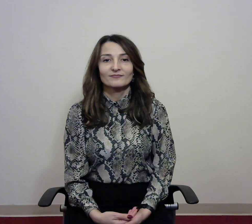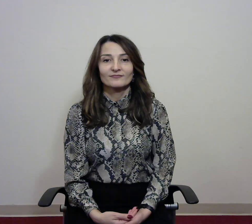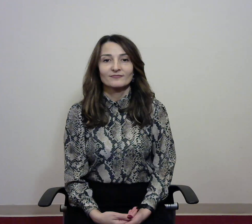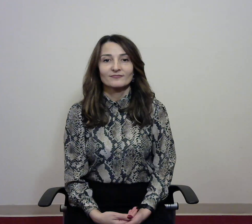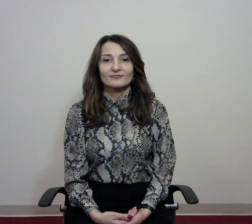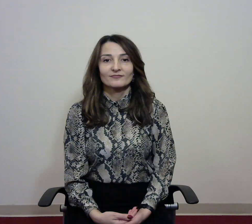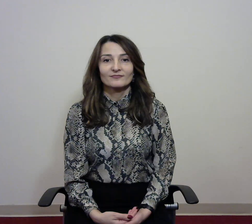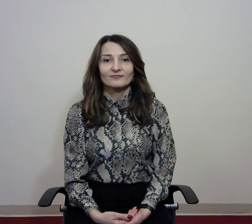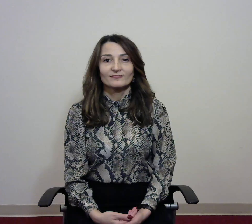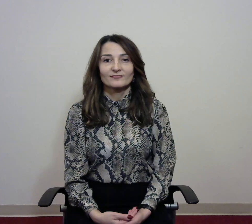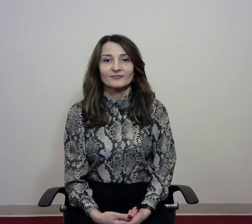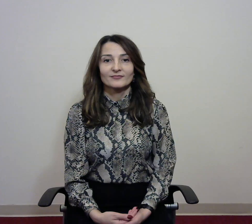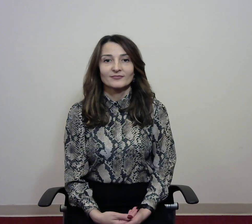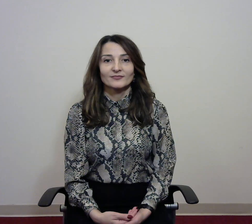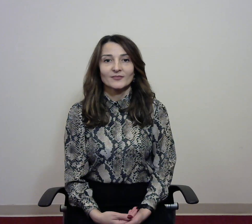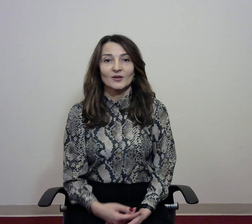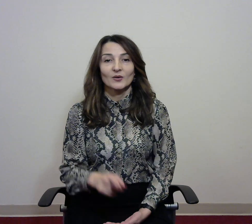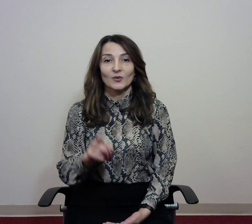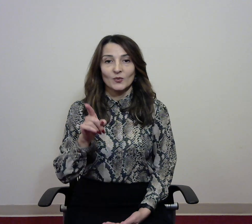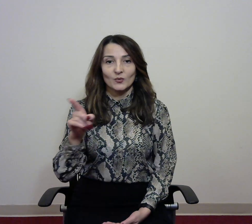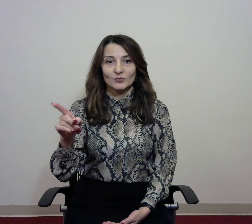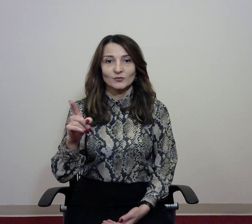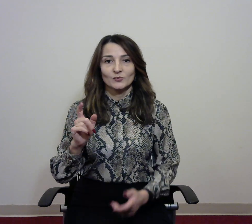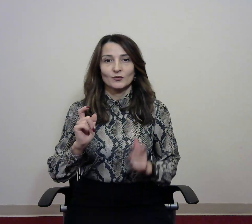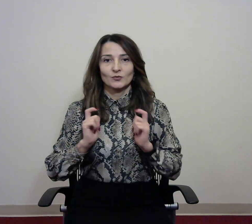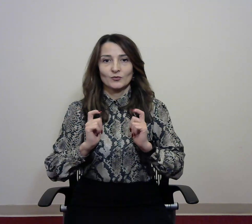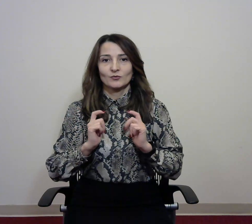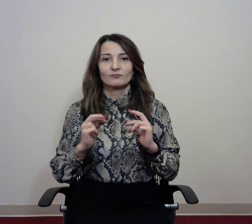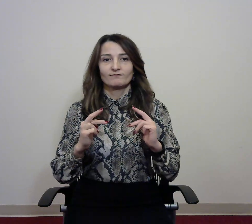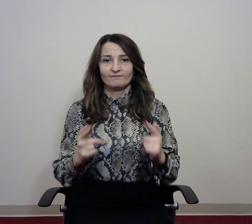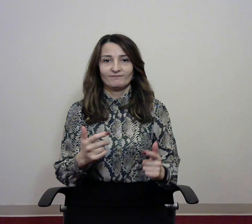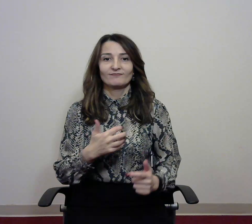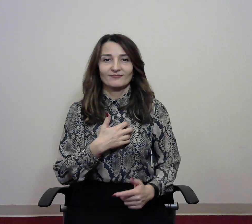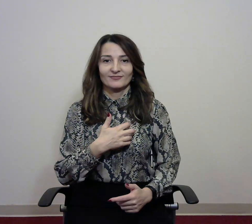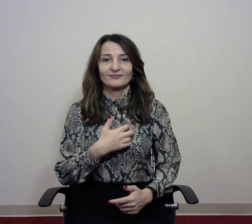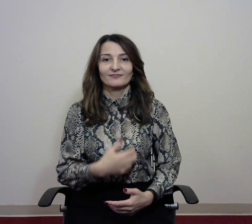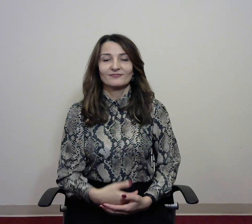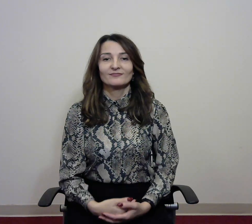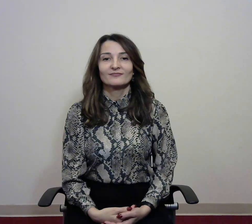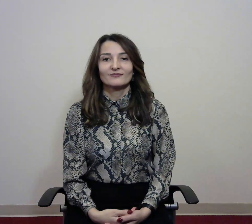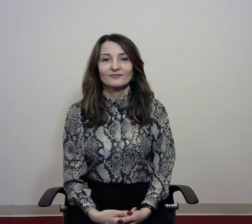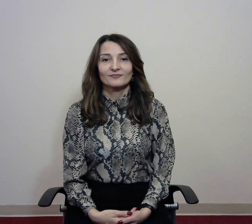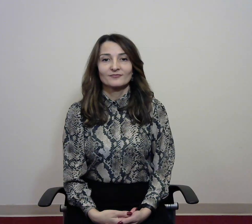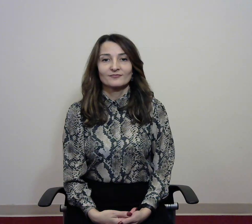O köynəyini dəyişmək istəyir